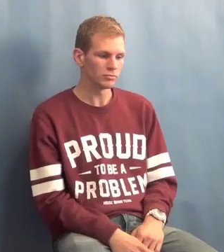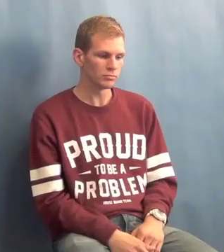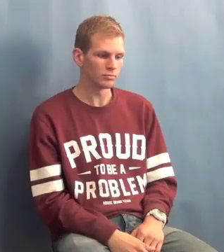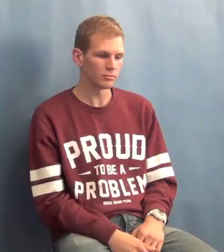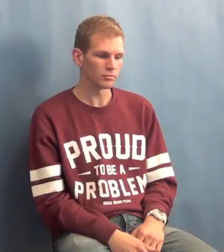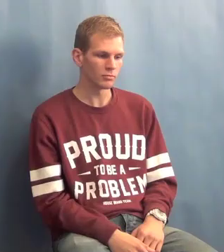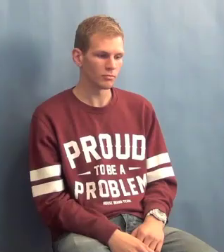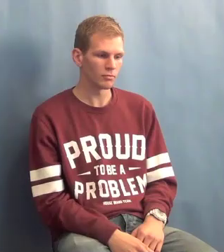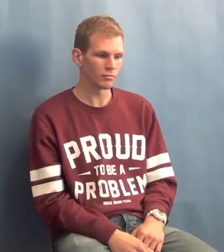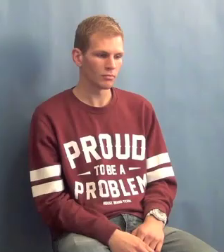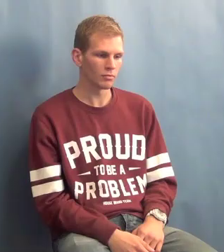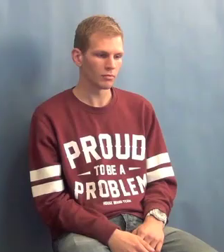Tak.